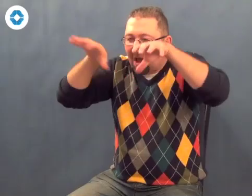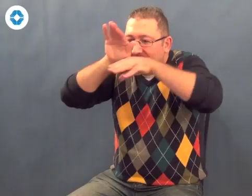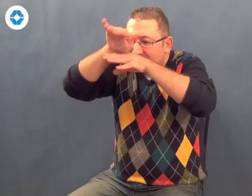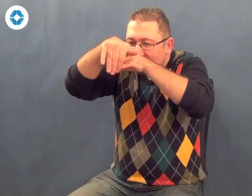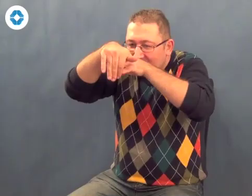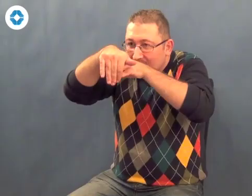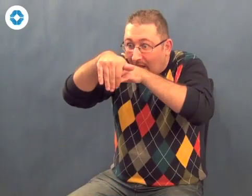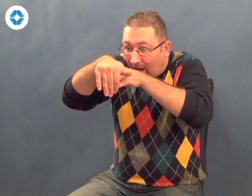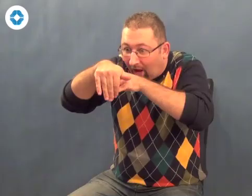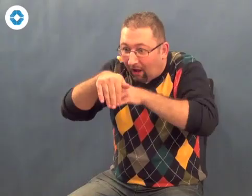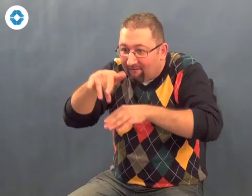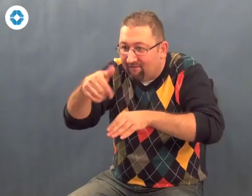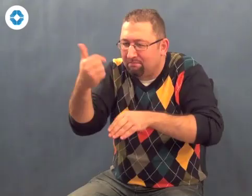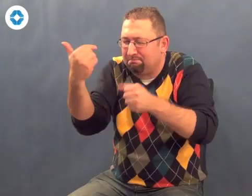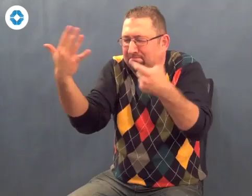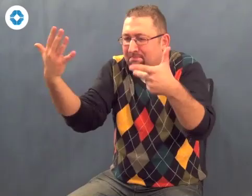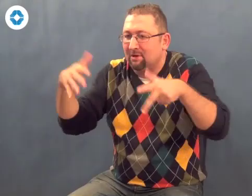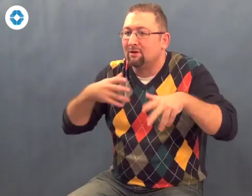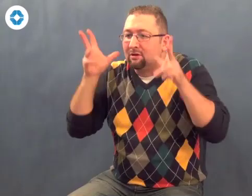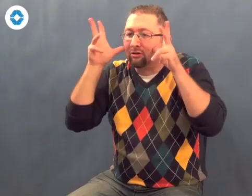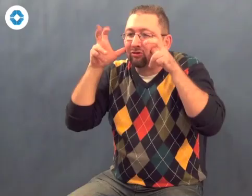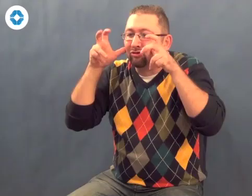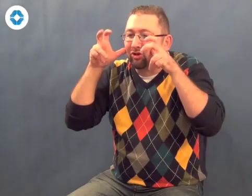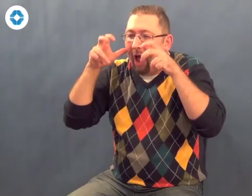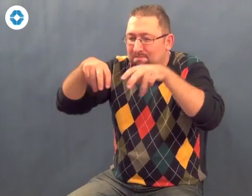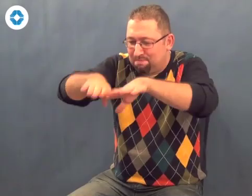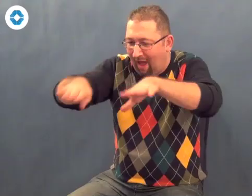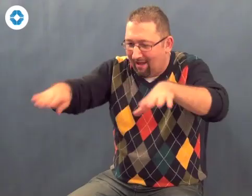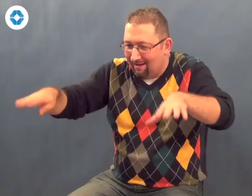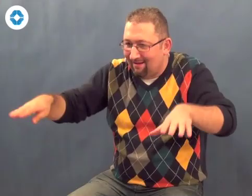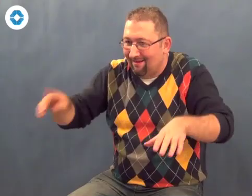Są zdziwieni, bo w środku siedzi kilka żabek.